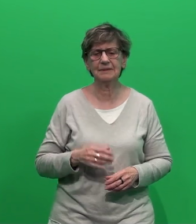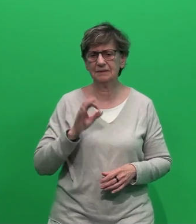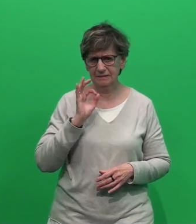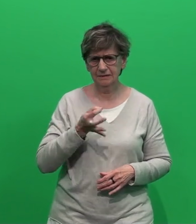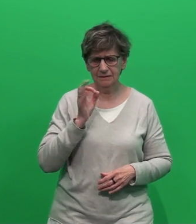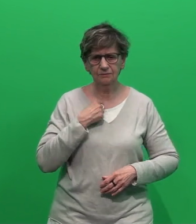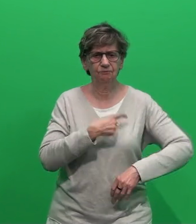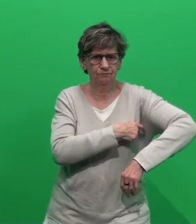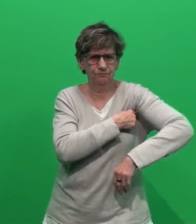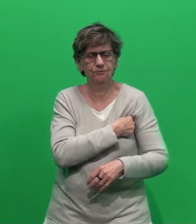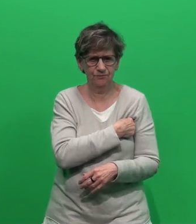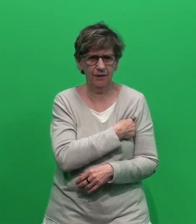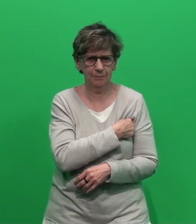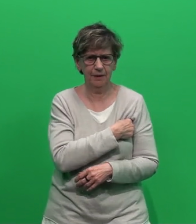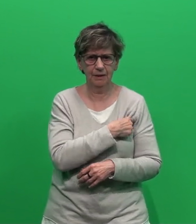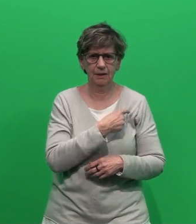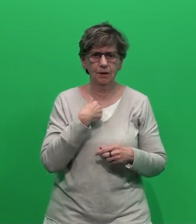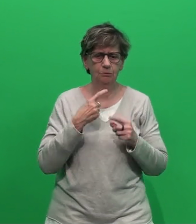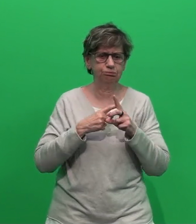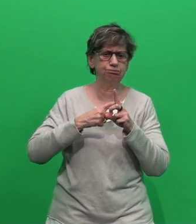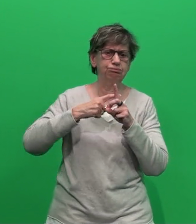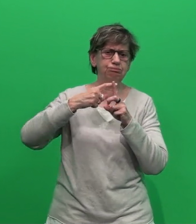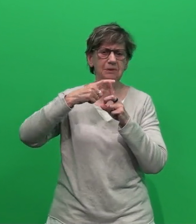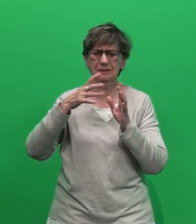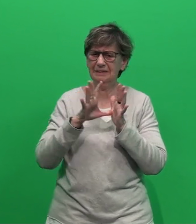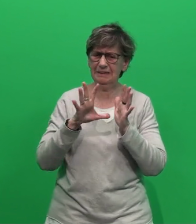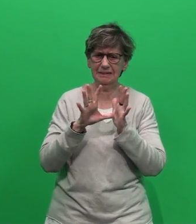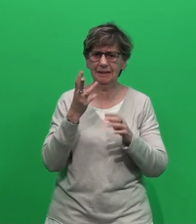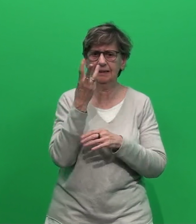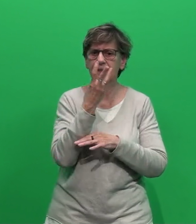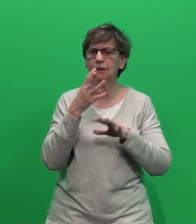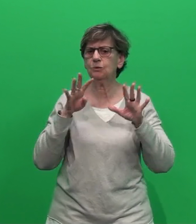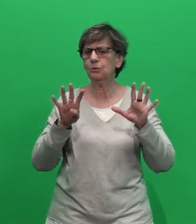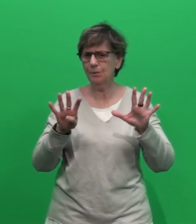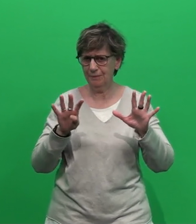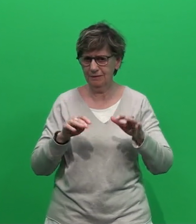Sí, tinc febre. M'ha pujat la temperatura gairebé a trenta-nou.